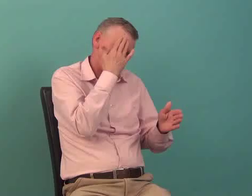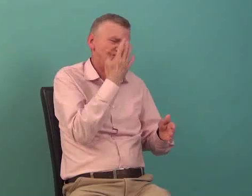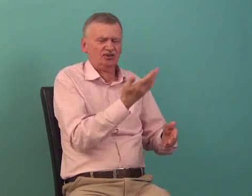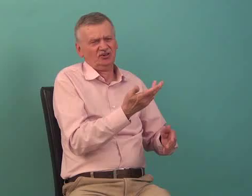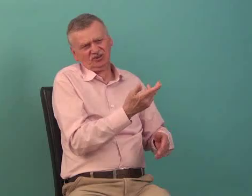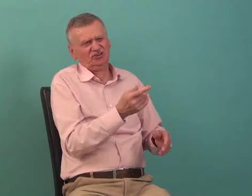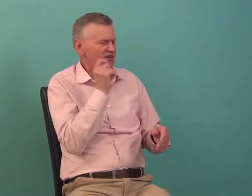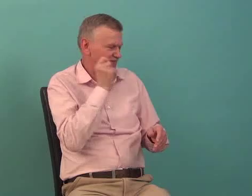Obca dziewczyna.